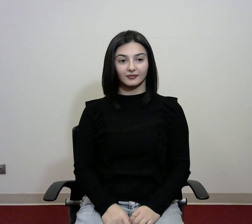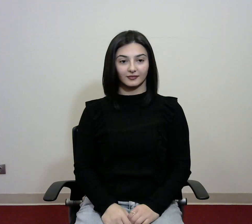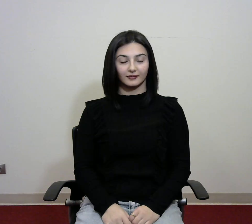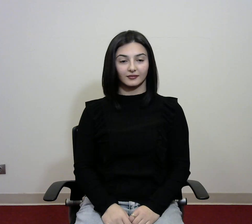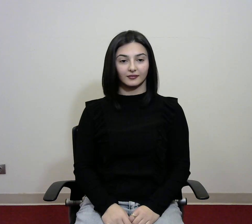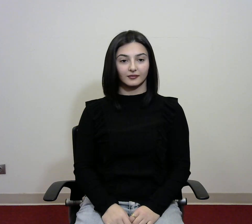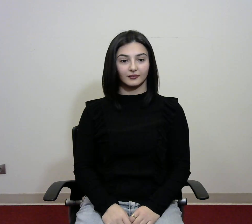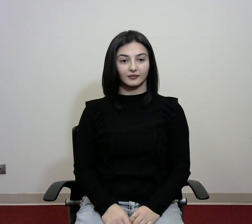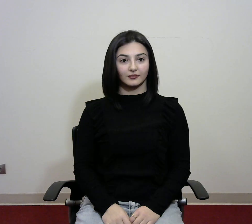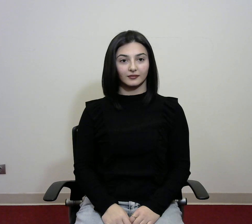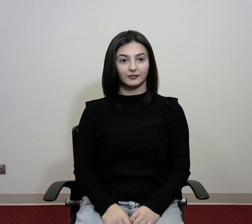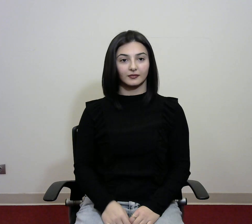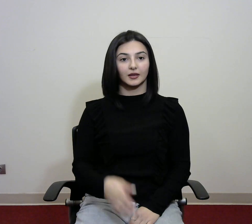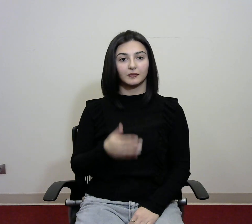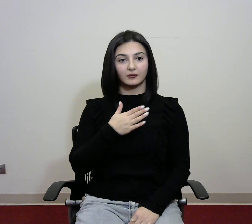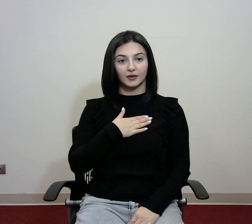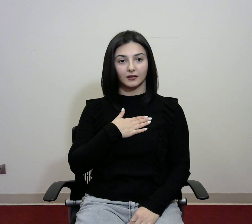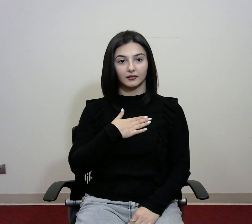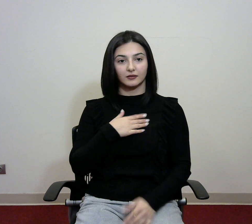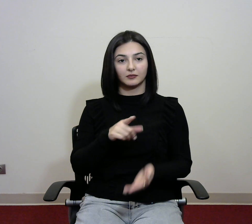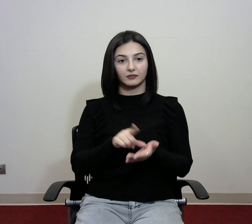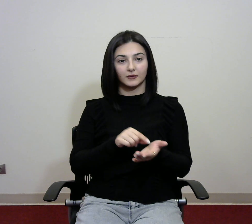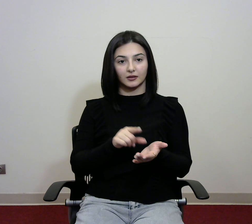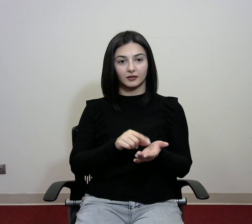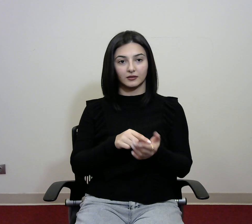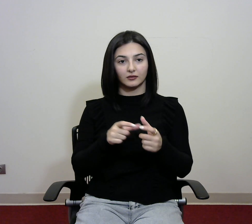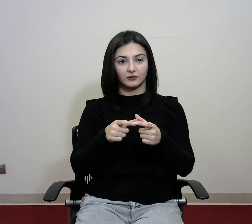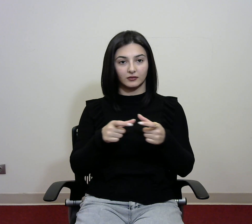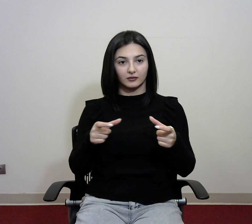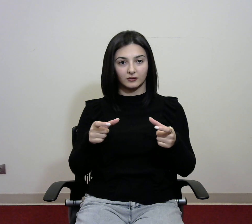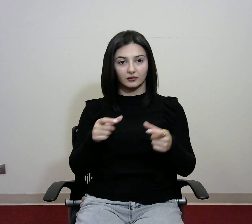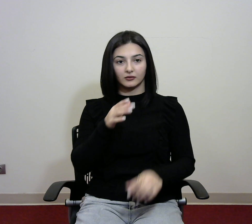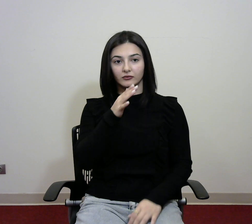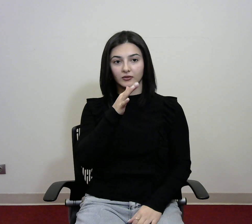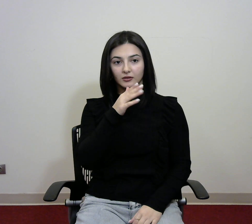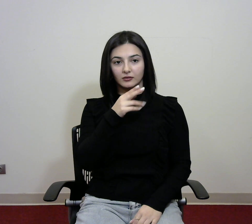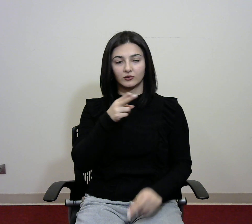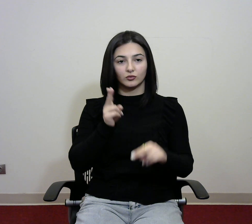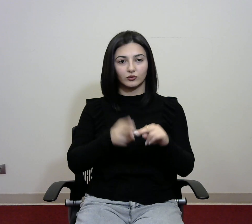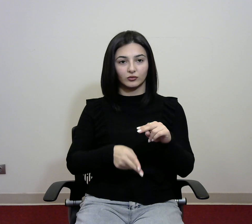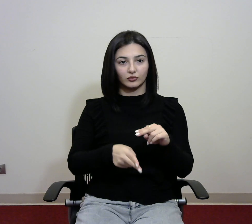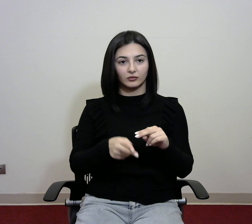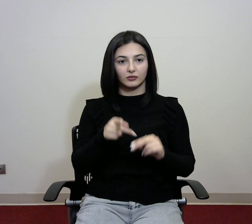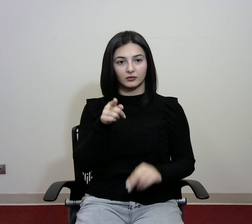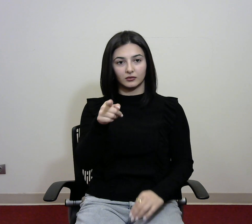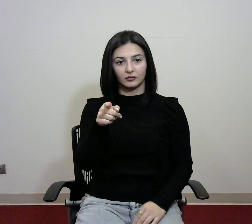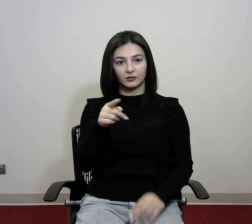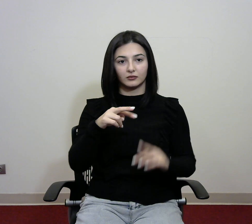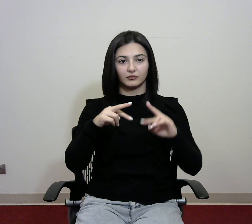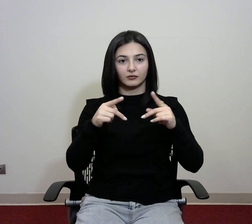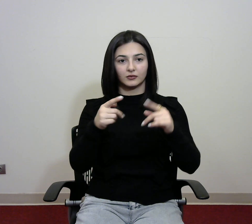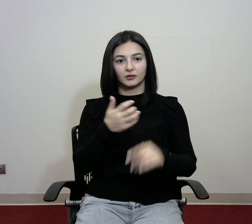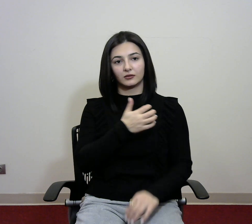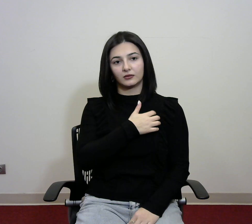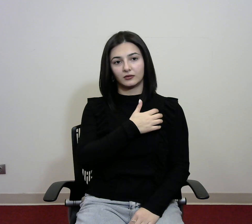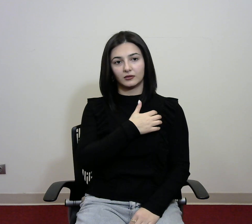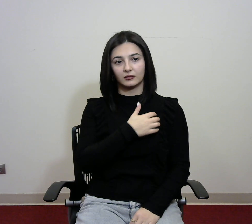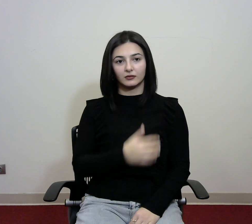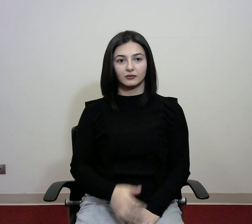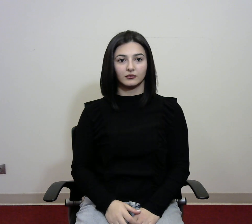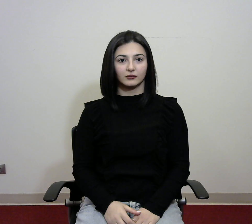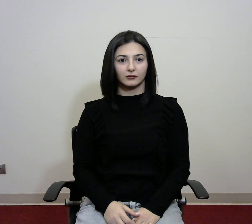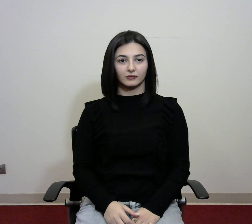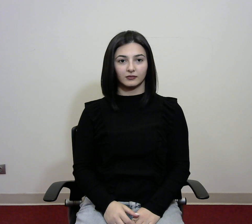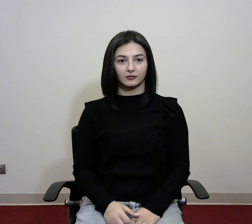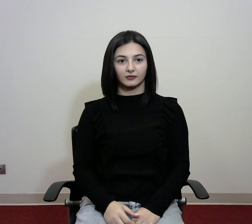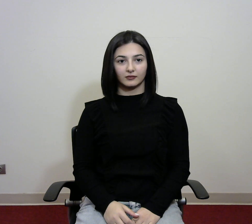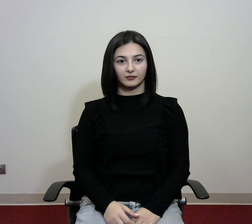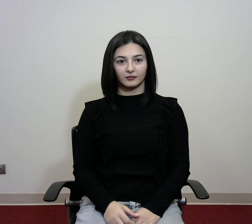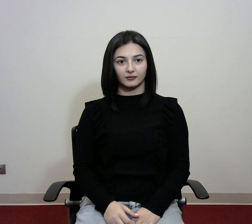Mənim pensiya kartımın müddəti bitib, onu dəyişmək istəyirəm